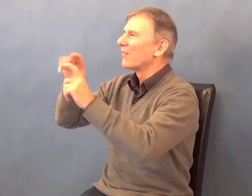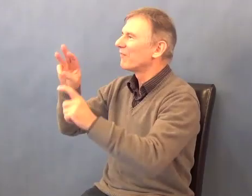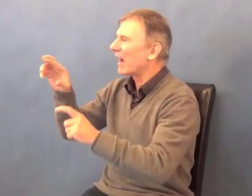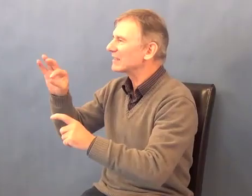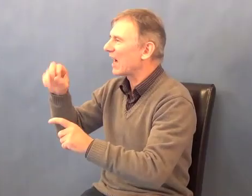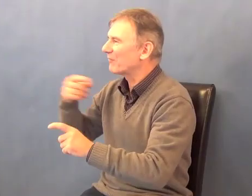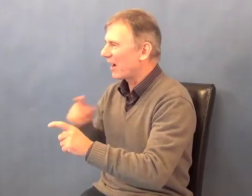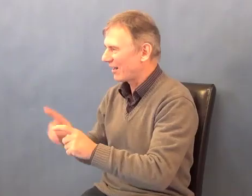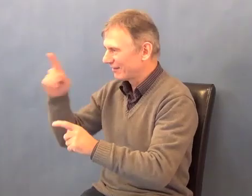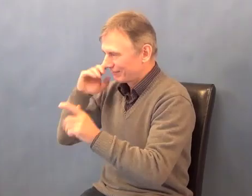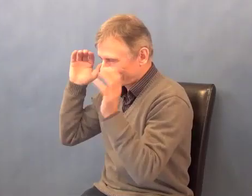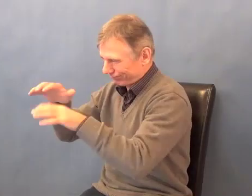Tam był dawniej budynek "Wars".